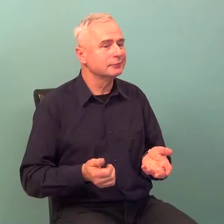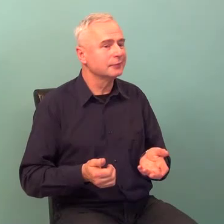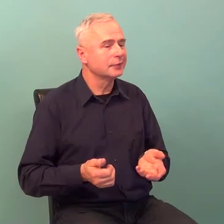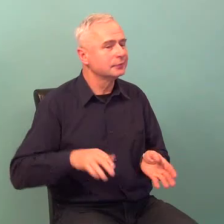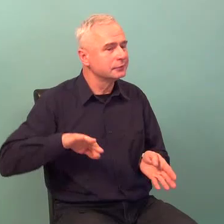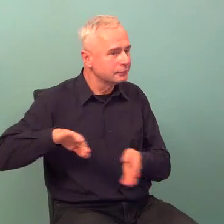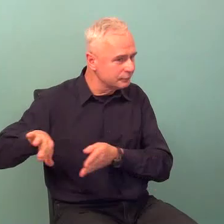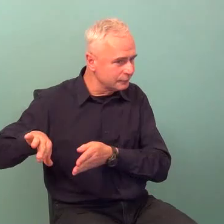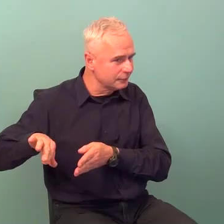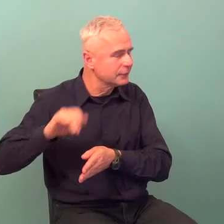Odsuwam dziewczynę.